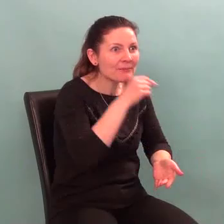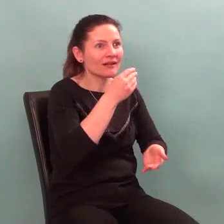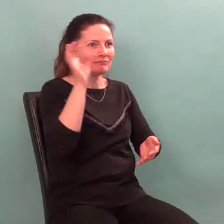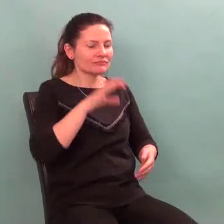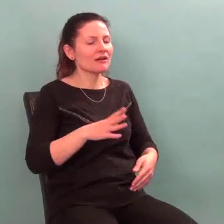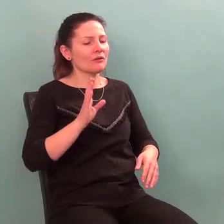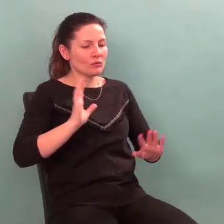I już.